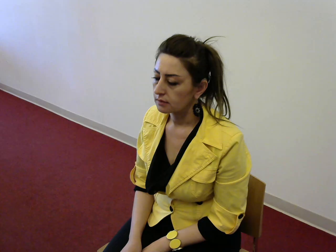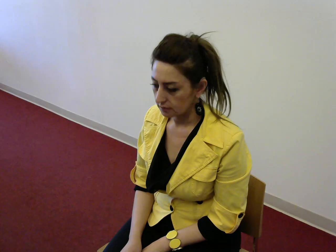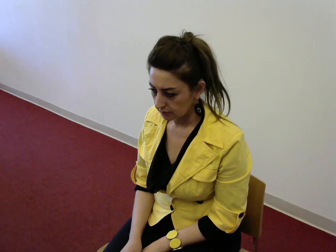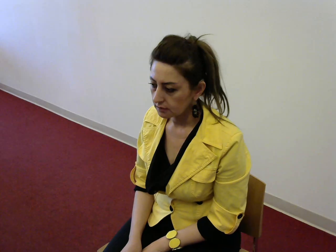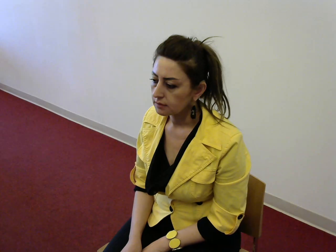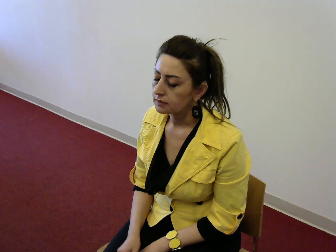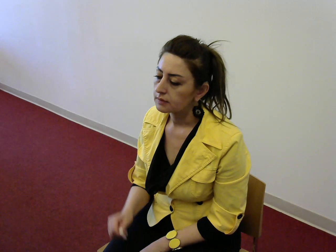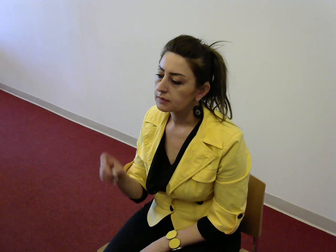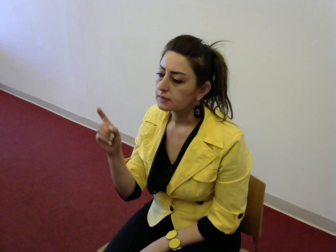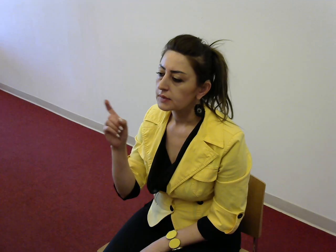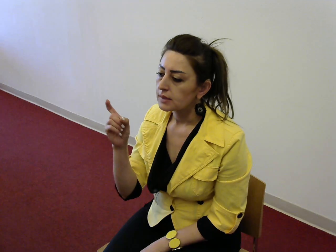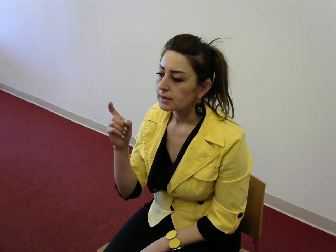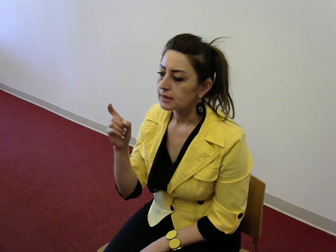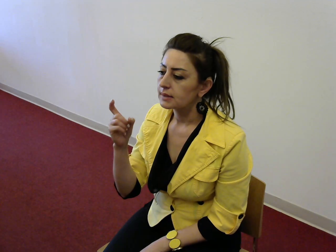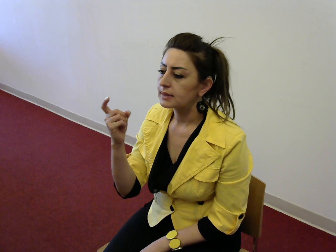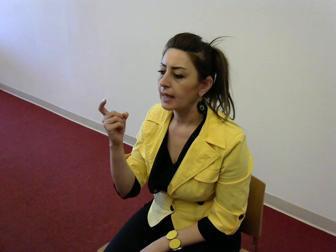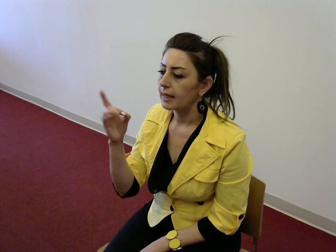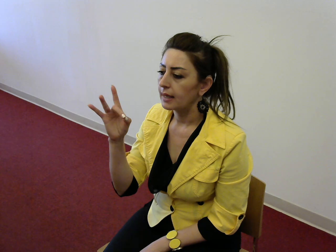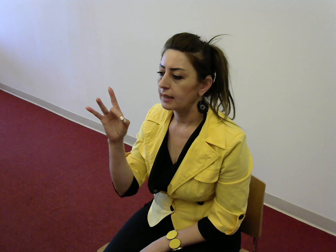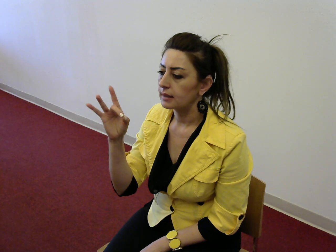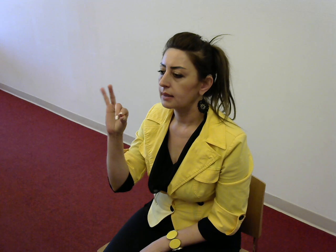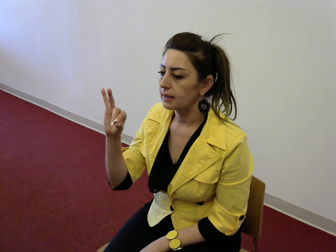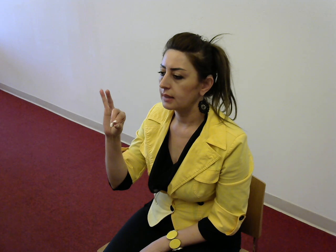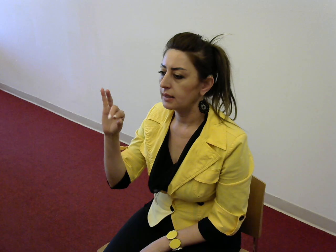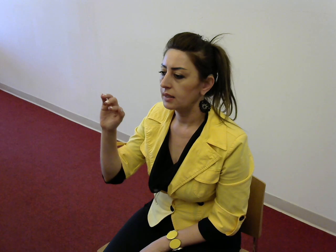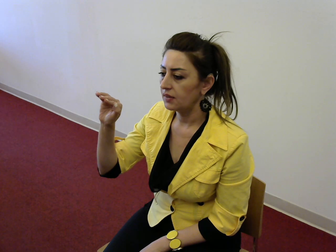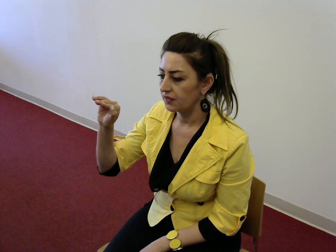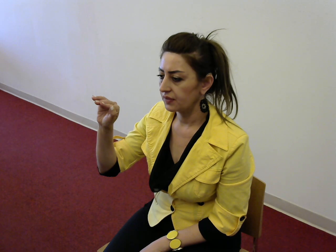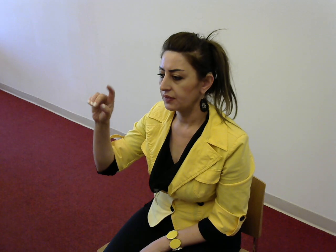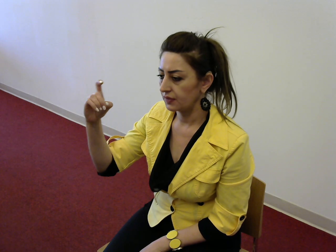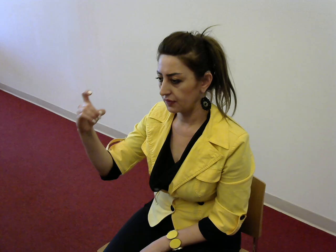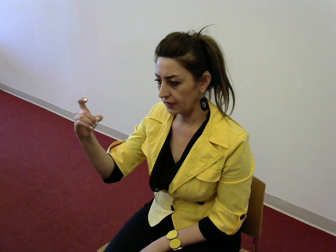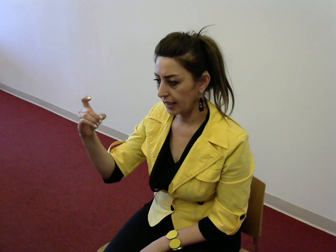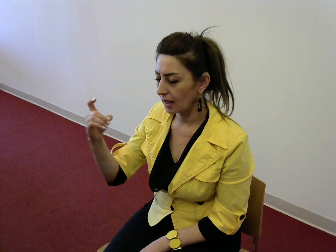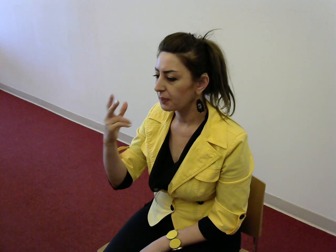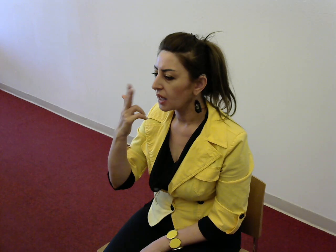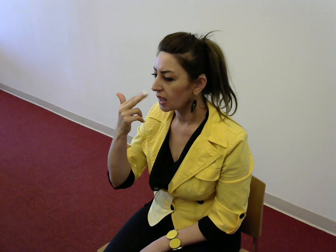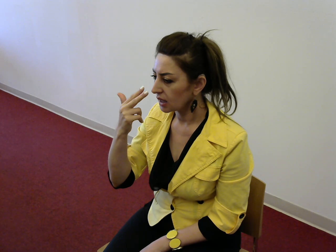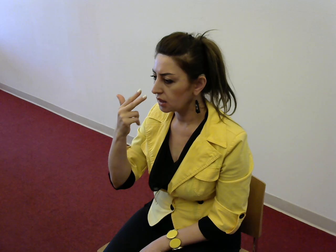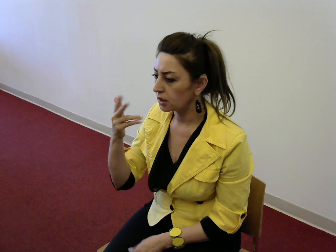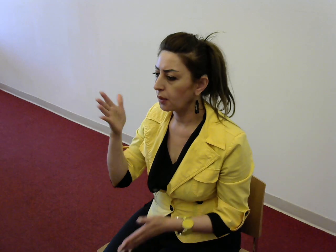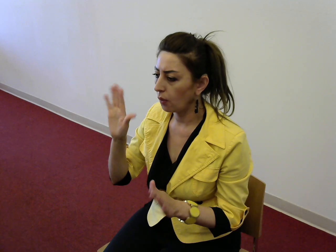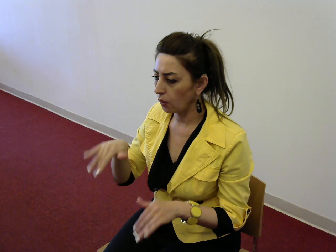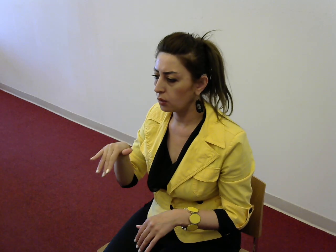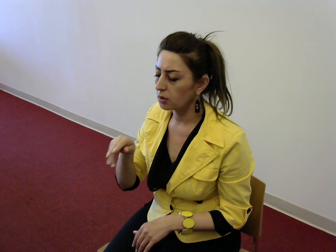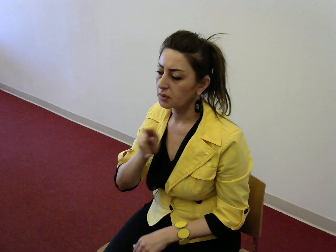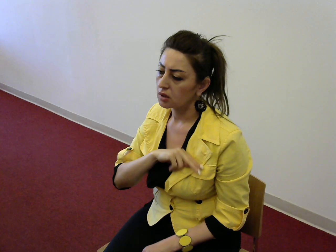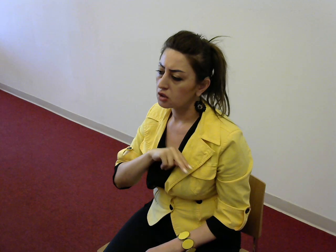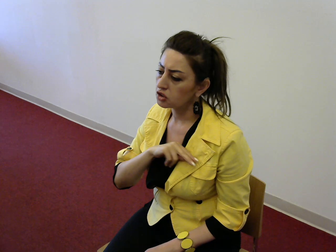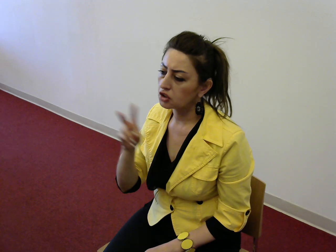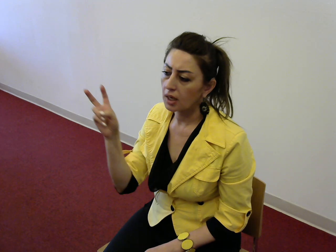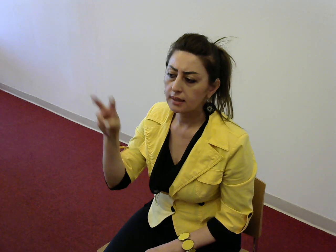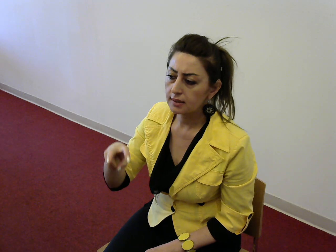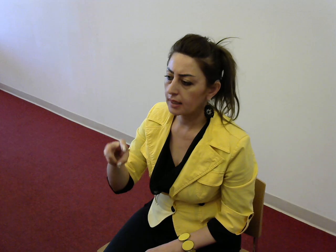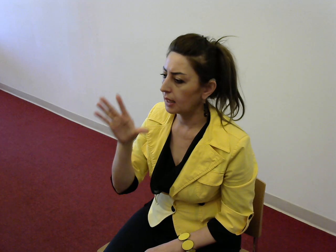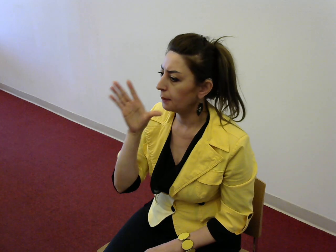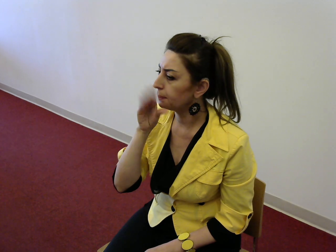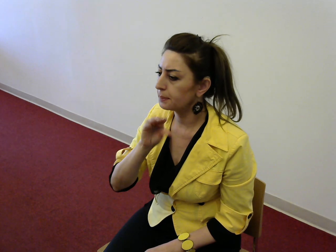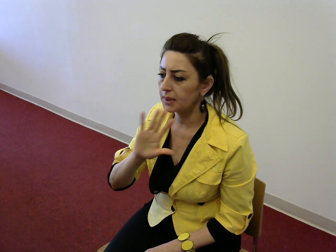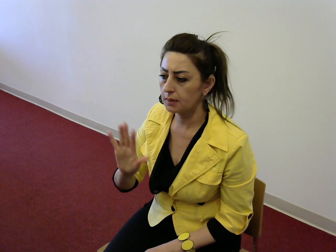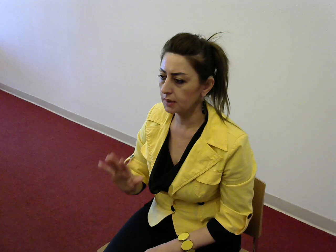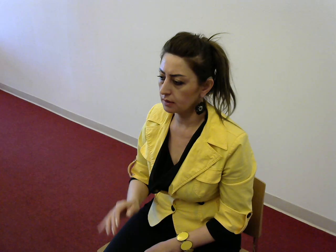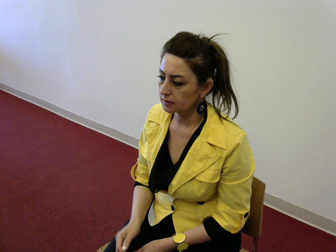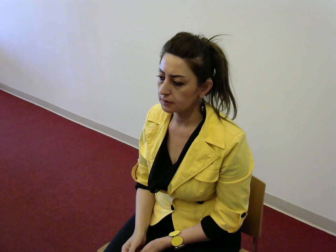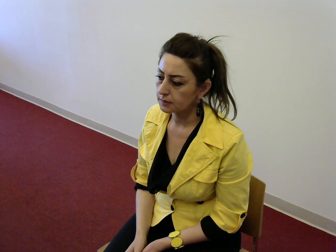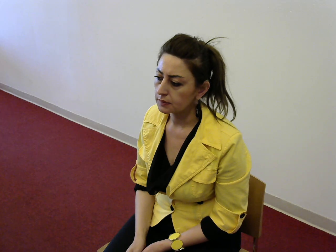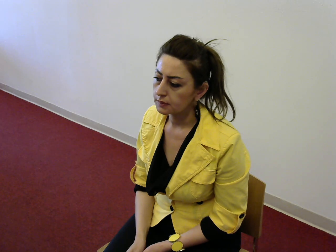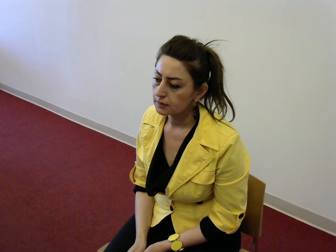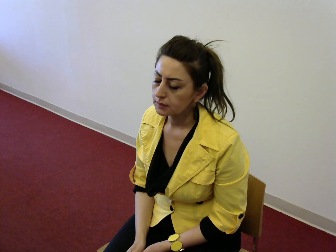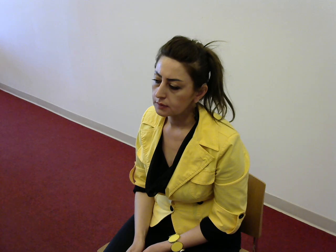Zərifə qrip olub, işə gələ bilmir